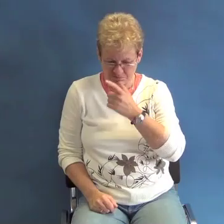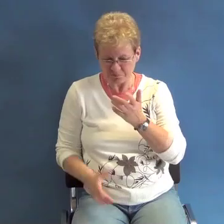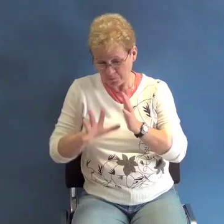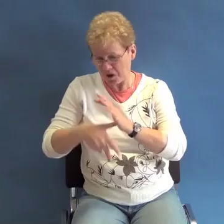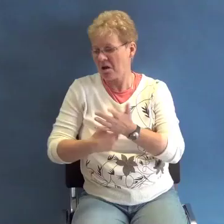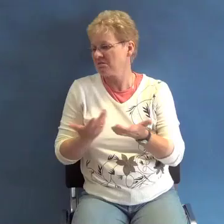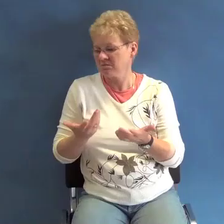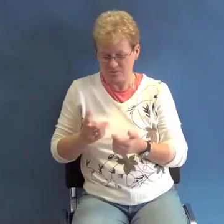W mieście...